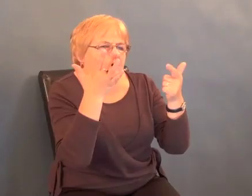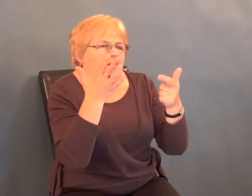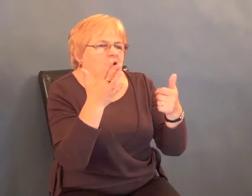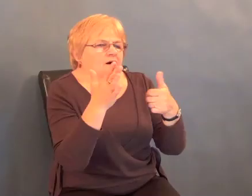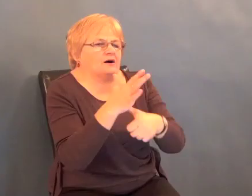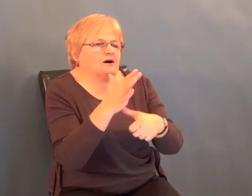Wycieczka.